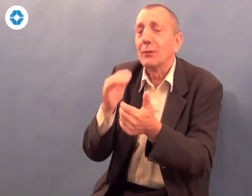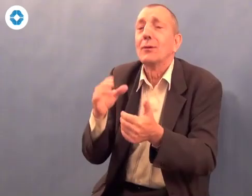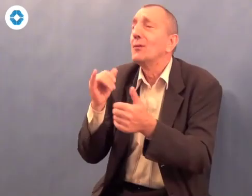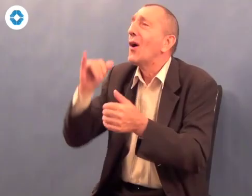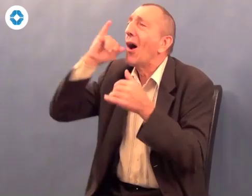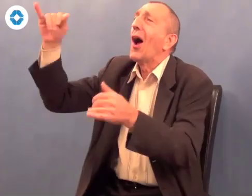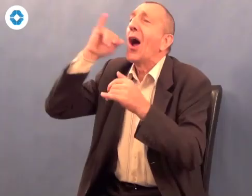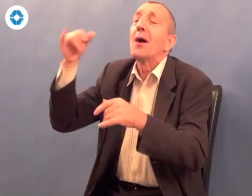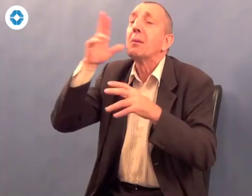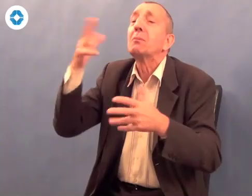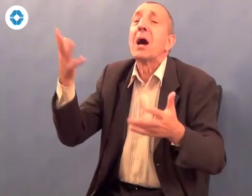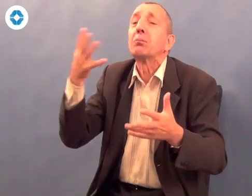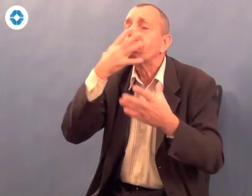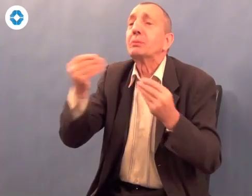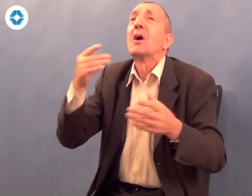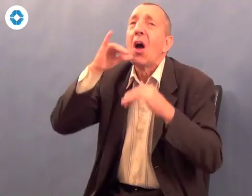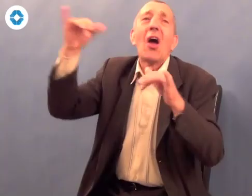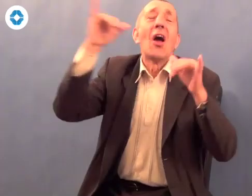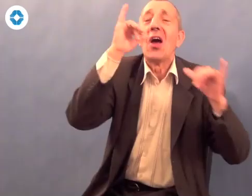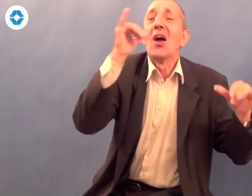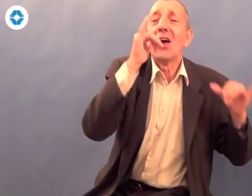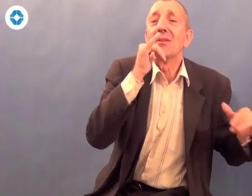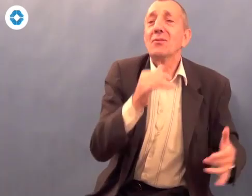Krzyczy, że nie ma żaby, że zniknęła, krzyczy.